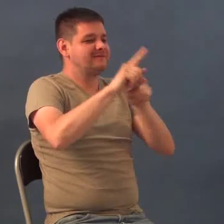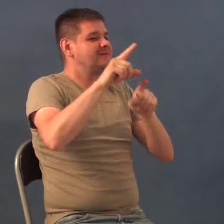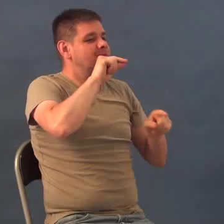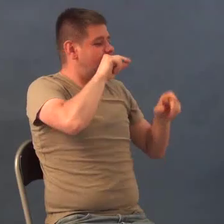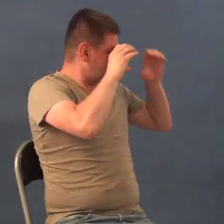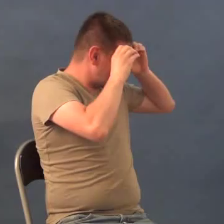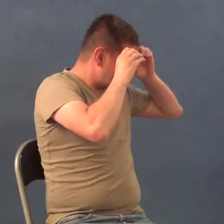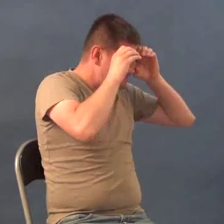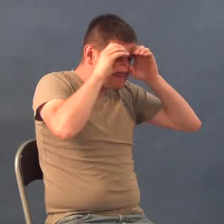Ptak też patrzy przez lornetkę.